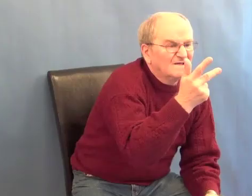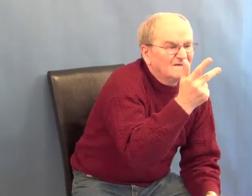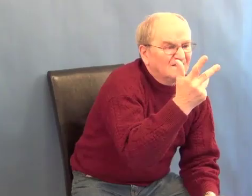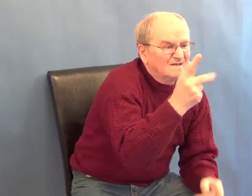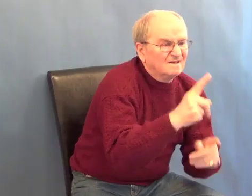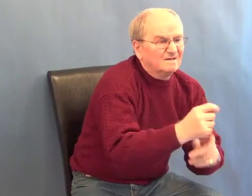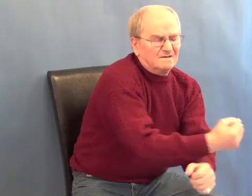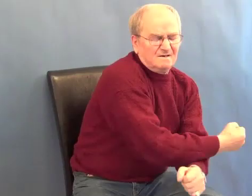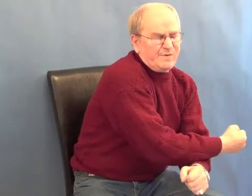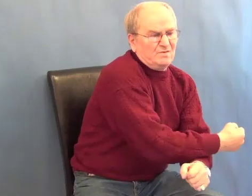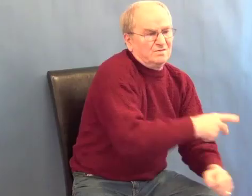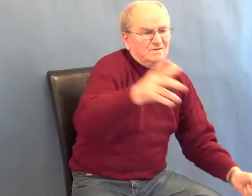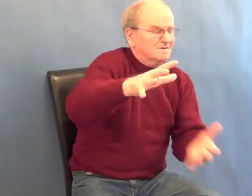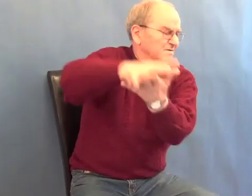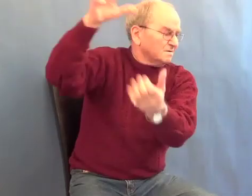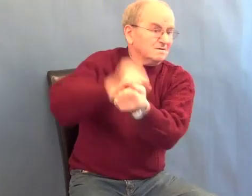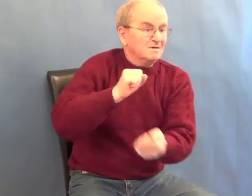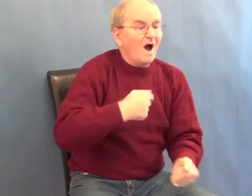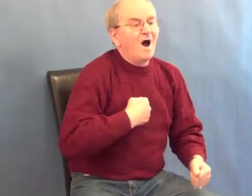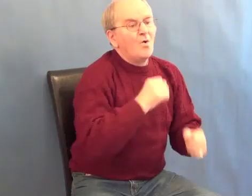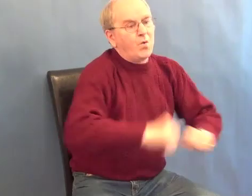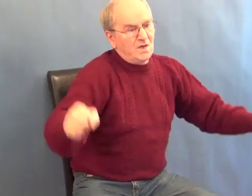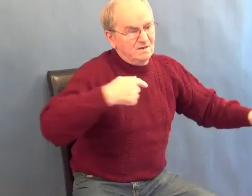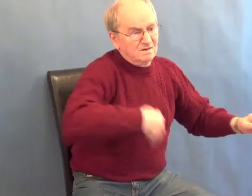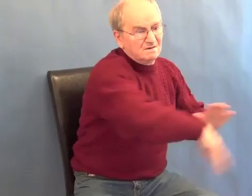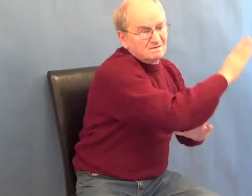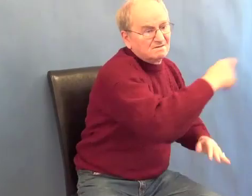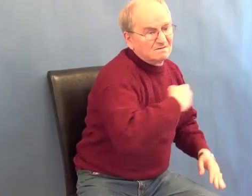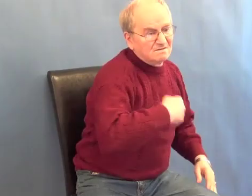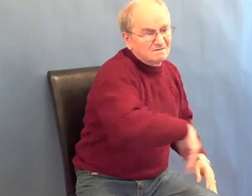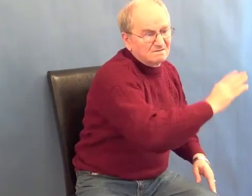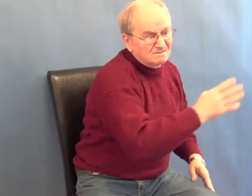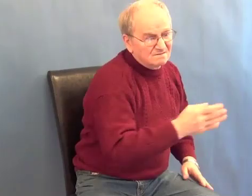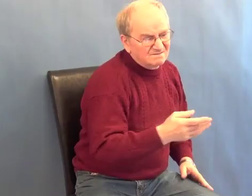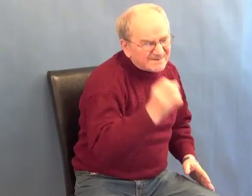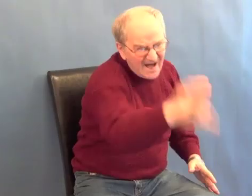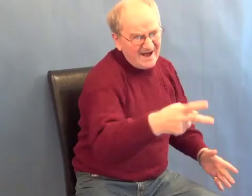Dosłownie trzy, czy cztery minuty później wybuchło, a my mieliśmy szczęście.